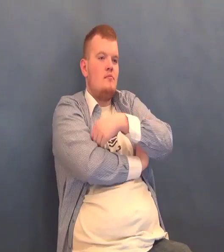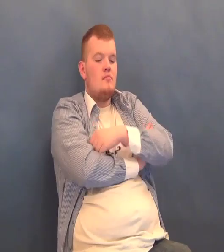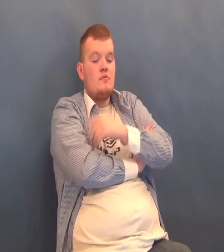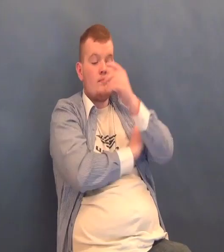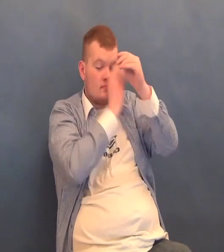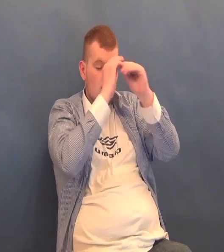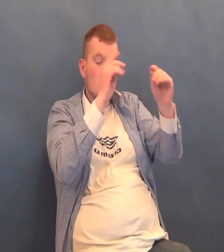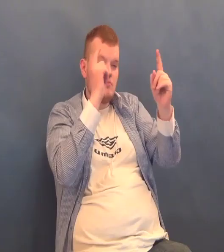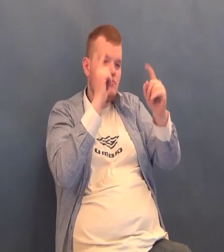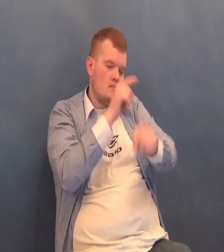Informuje, że należy uważać na to.